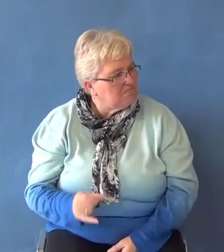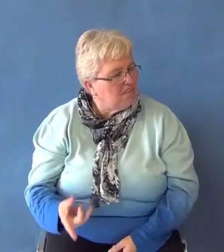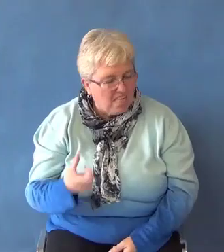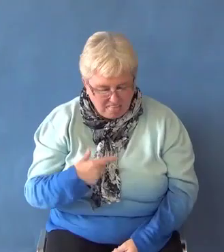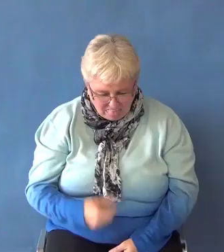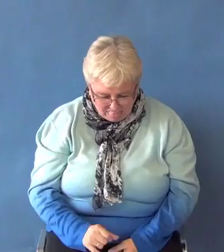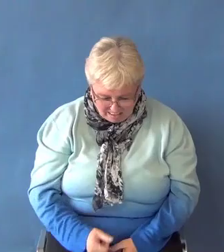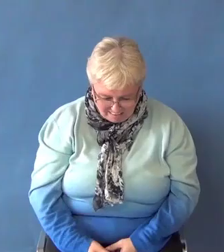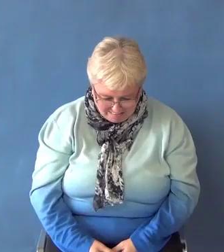Prawda, aha.